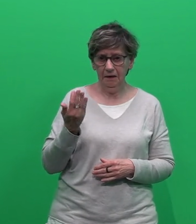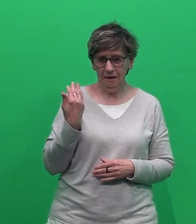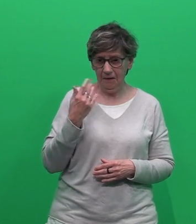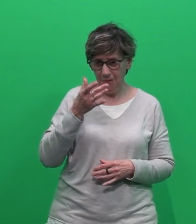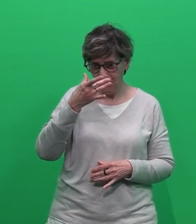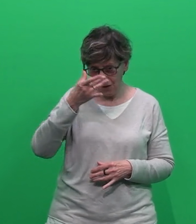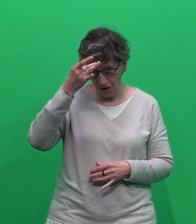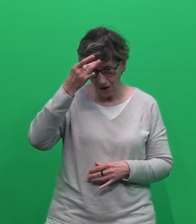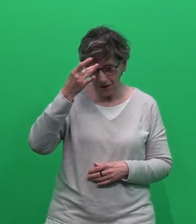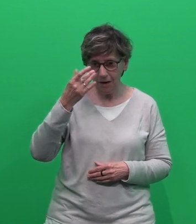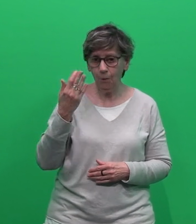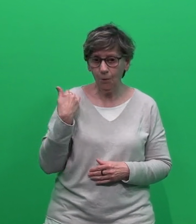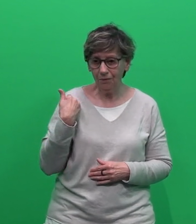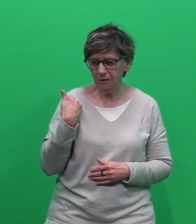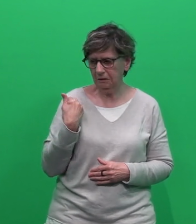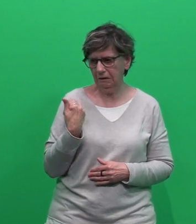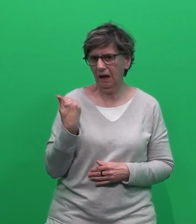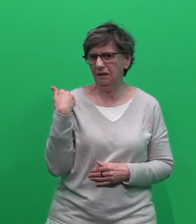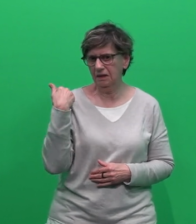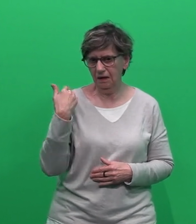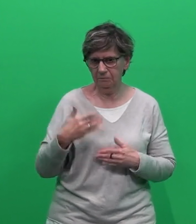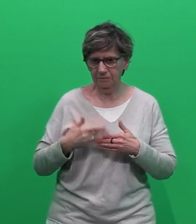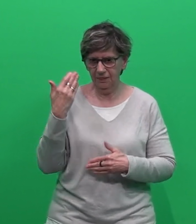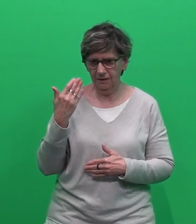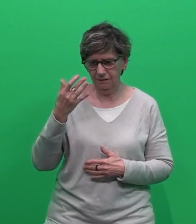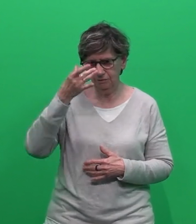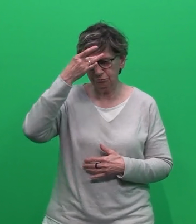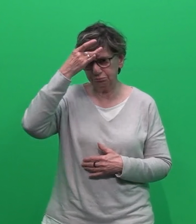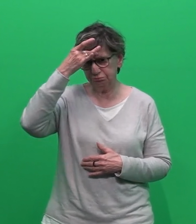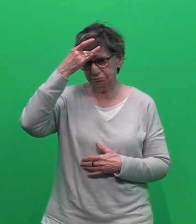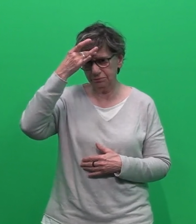El mal de cap va començar ahir. Em feia mal el cap.